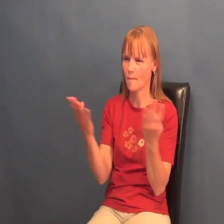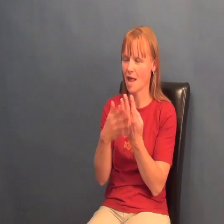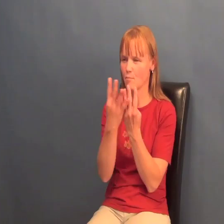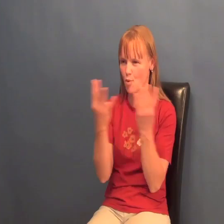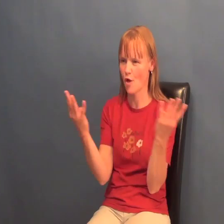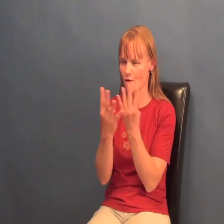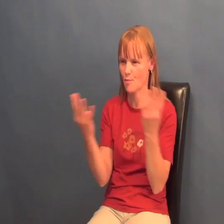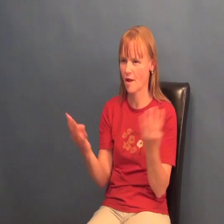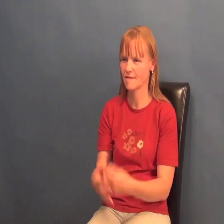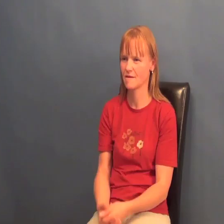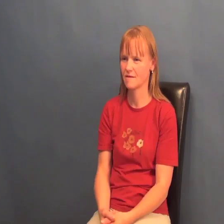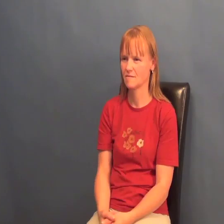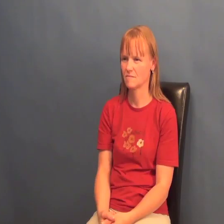Płot, tak się miga płot.